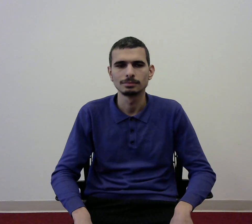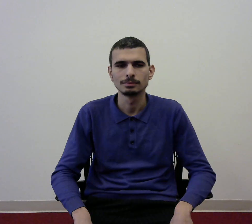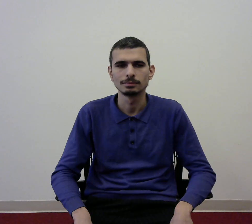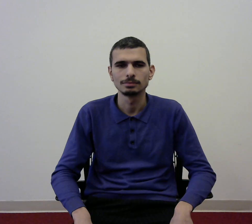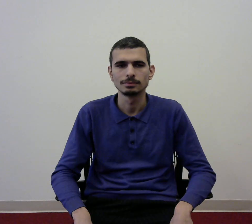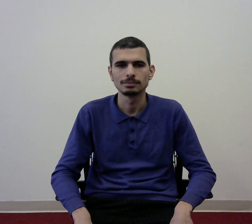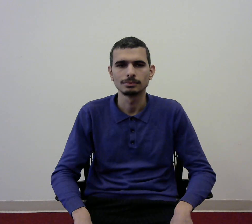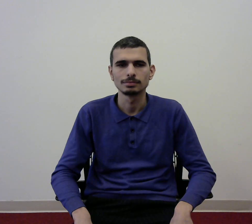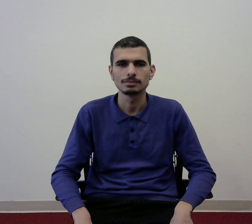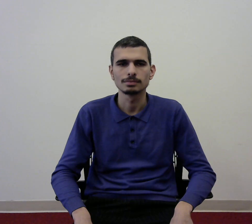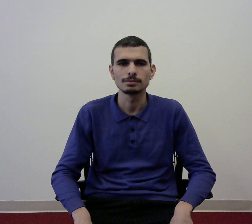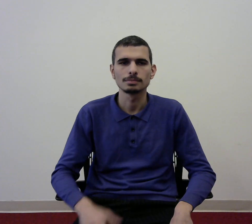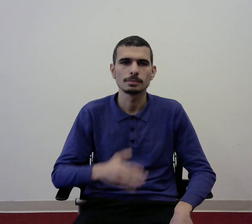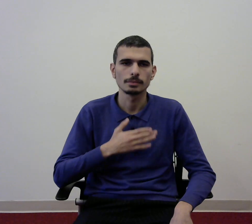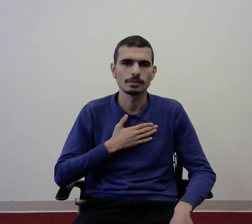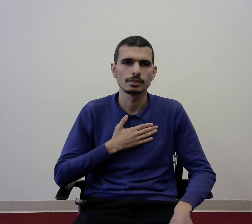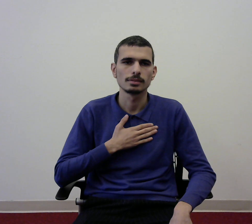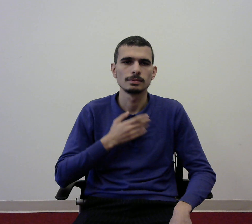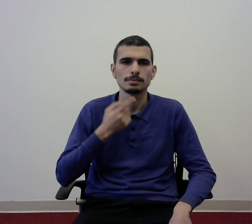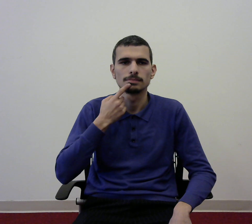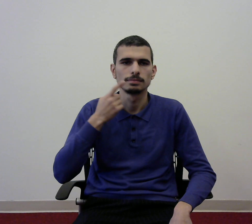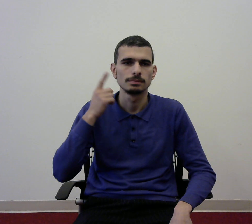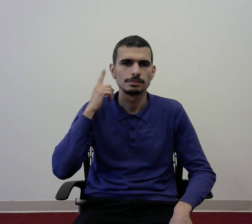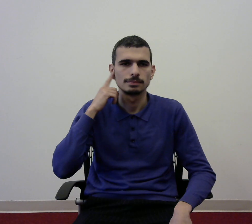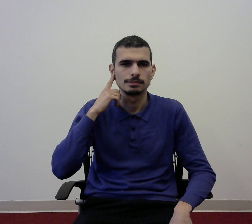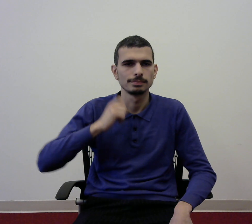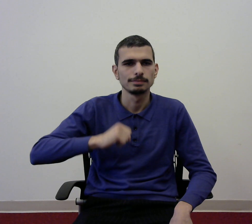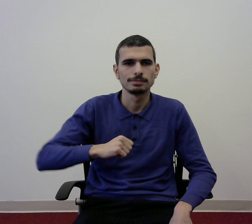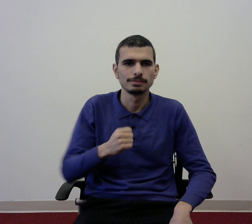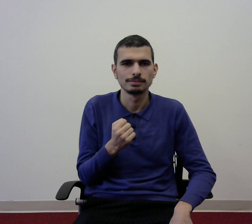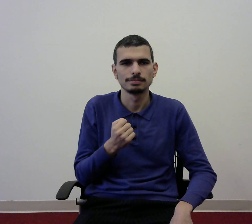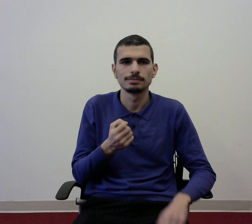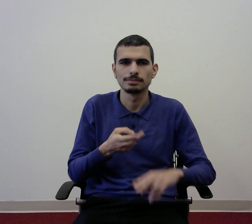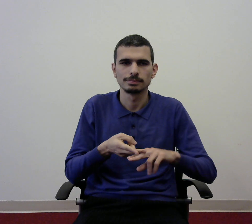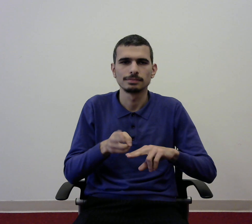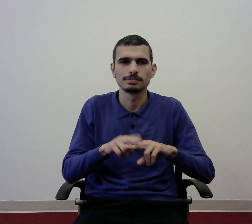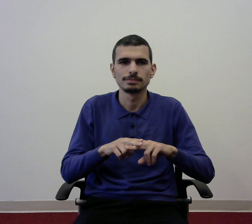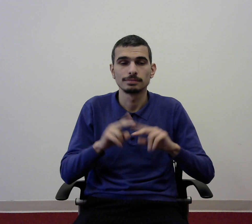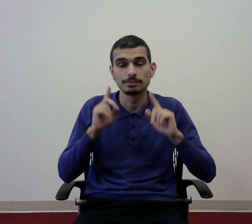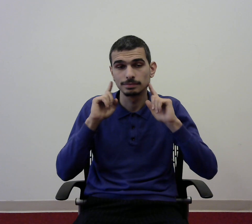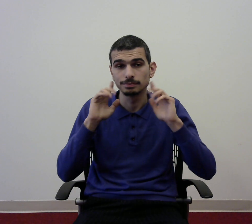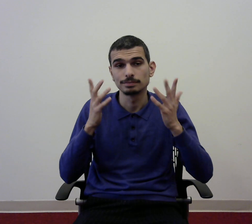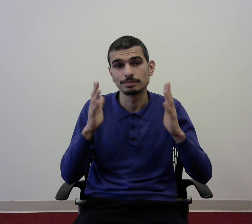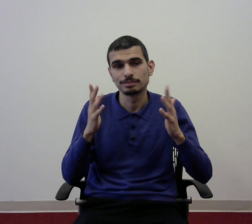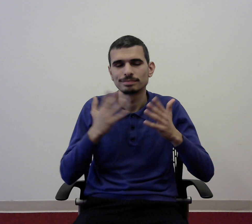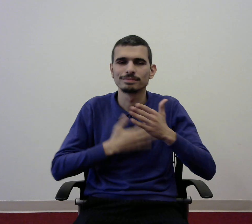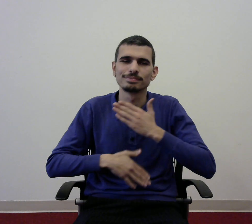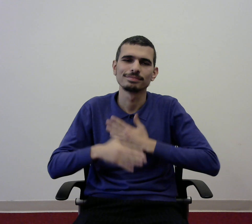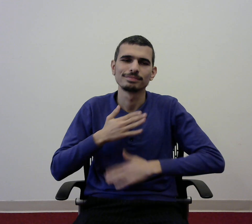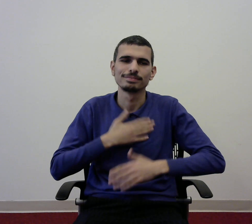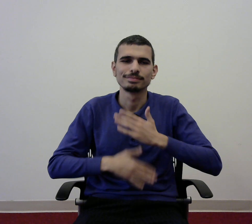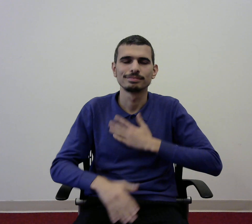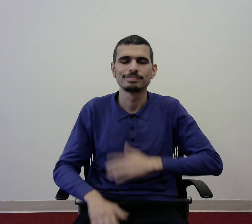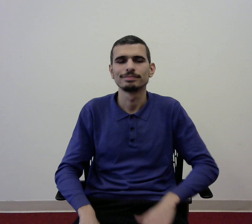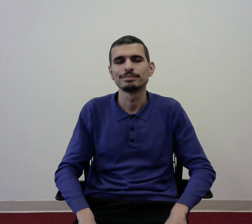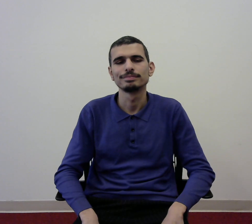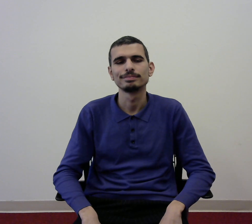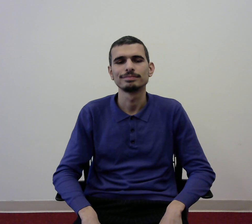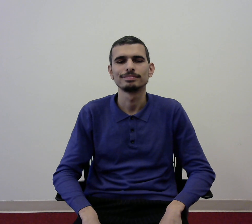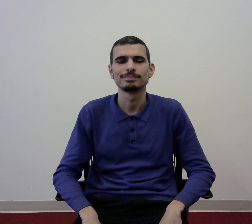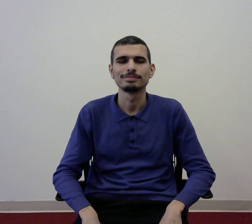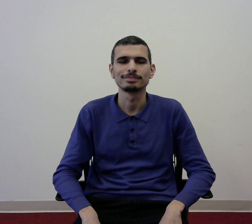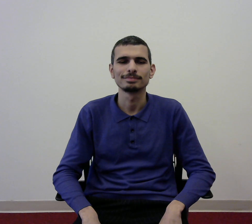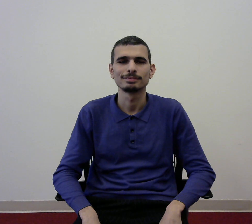Mənim eşitmə məhdudiyyətli dostlarım bu xəbərə sevinəcək